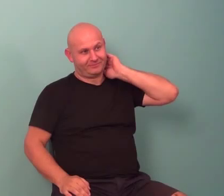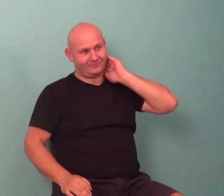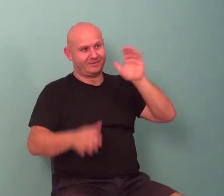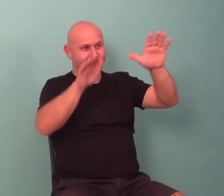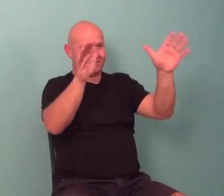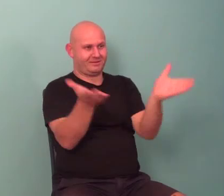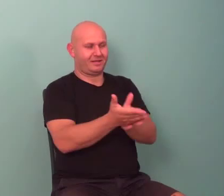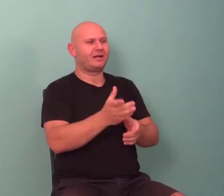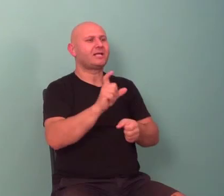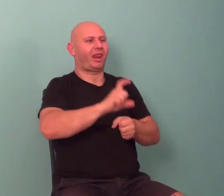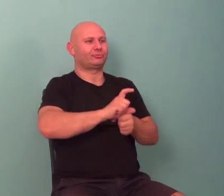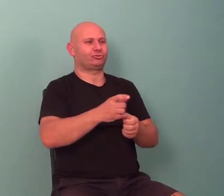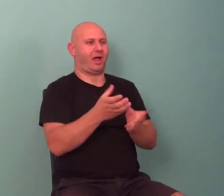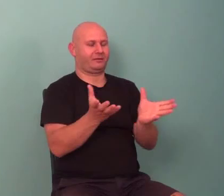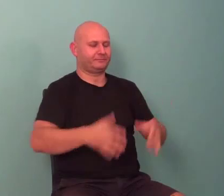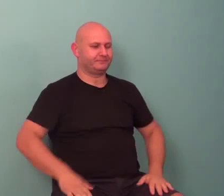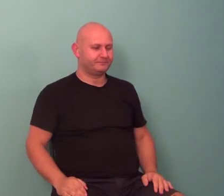Akwarium w kształcie kieliszka.